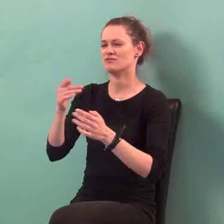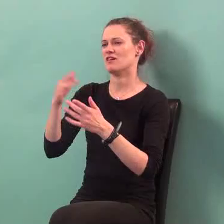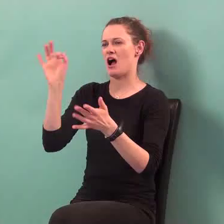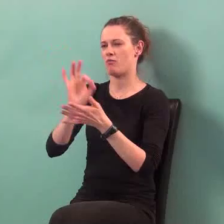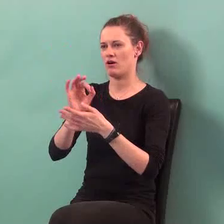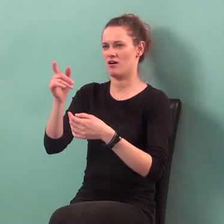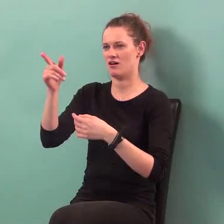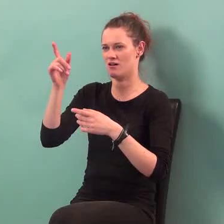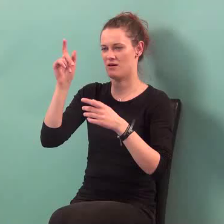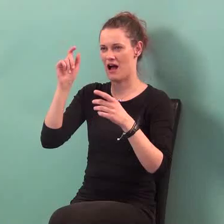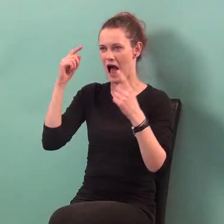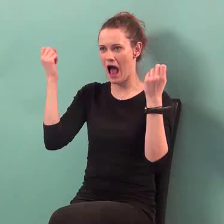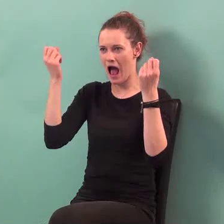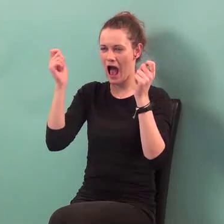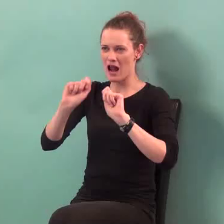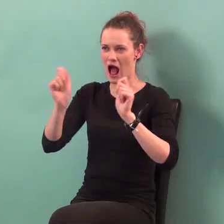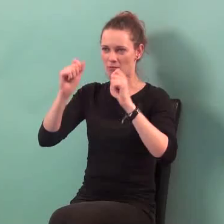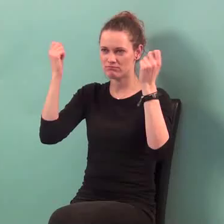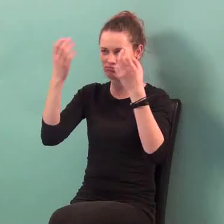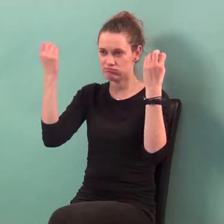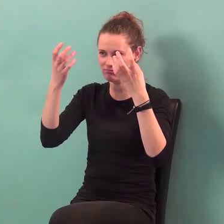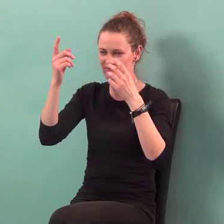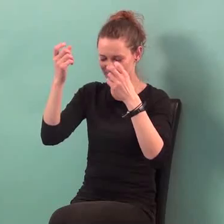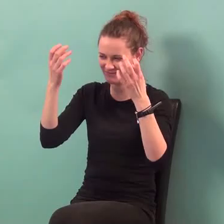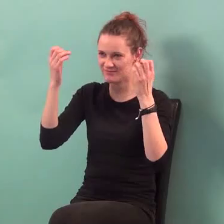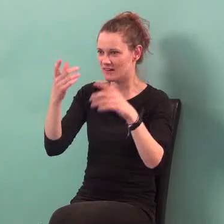I w tej chwili uruchamia się alarm.